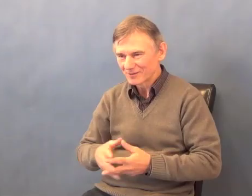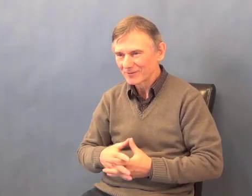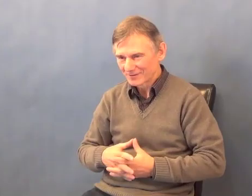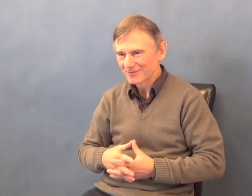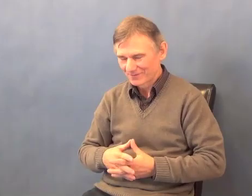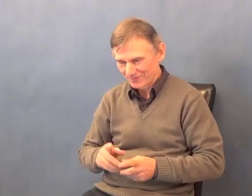Kłócili się.